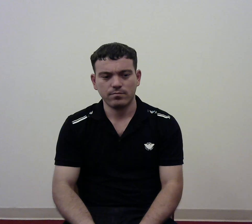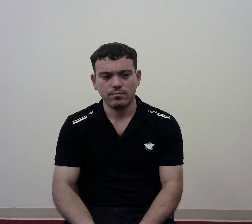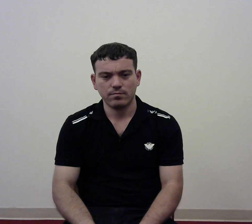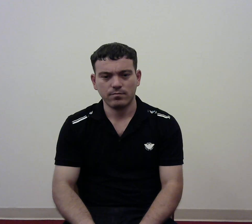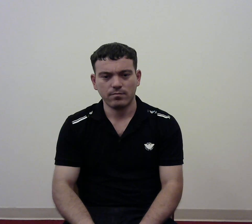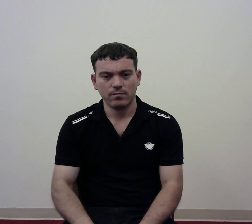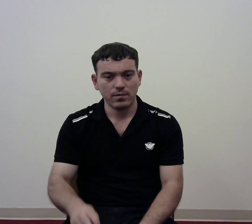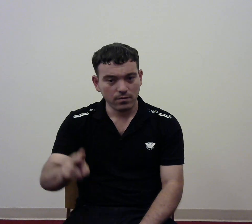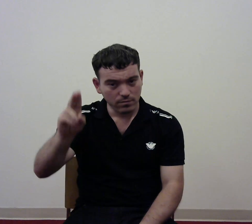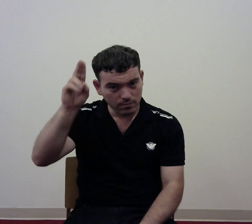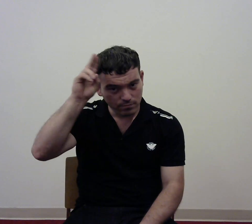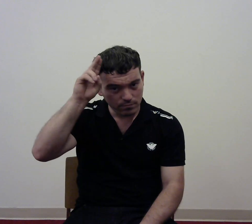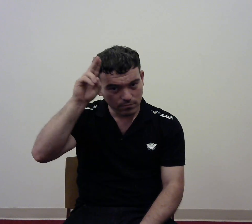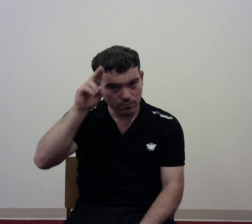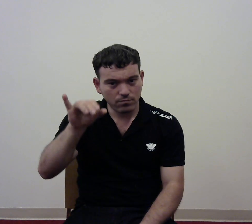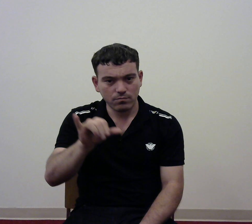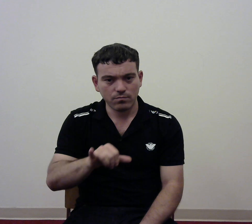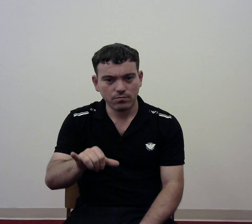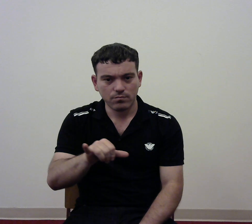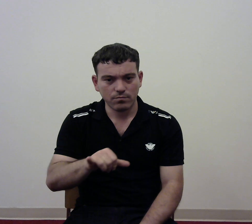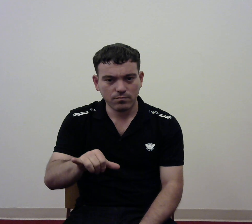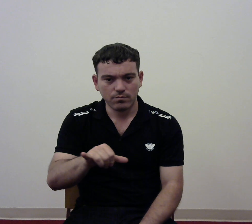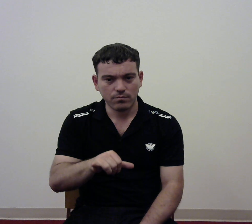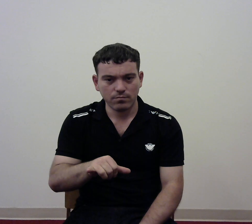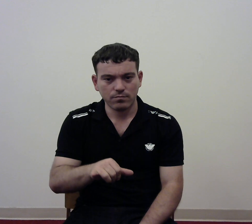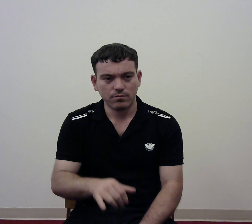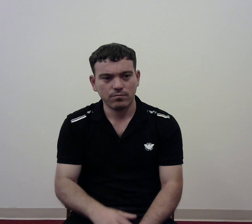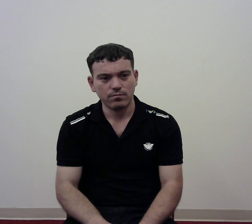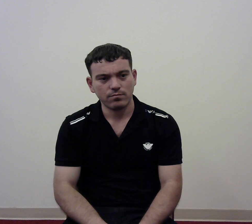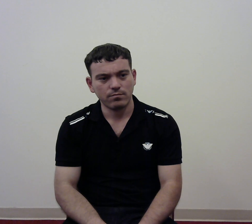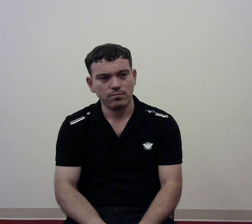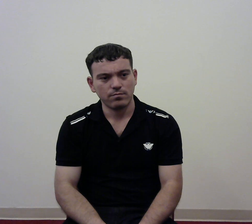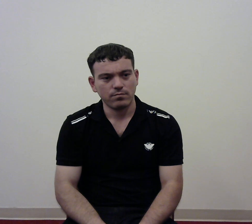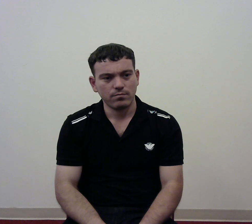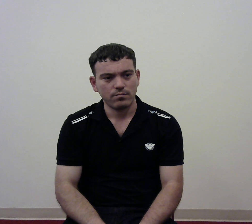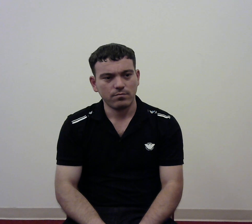Ayaqyolu hardadır?